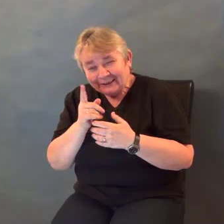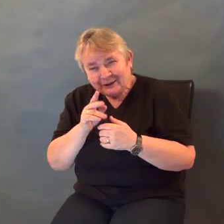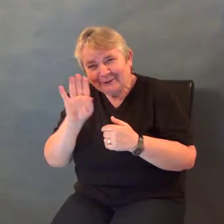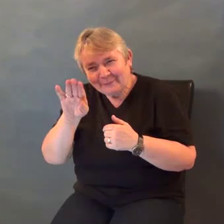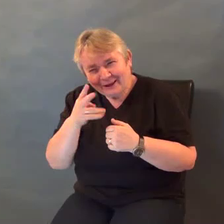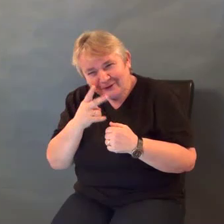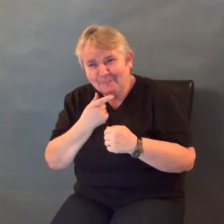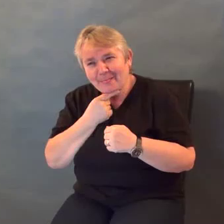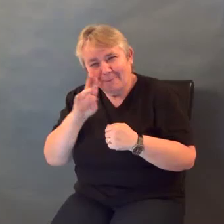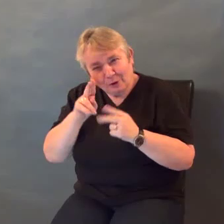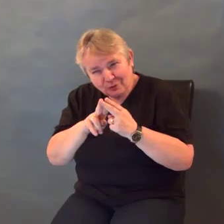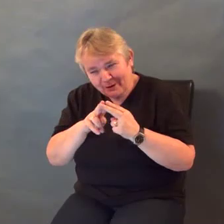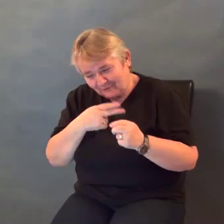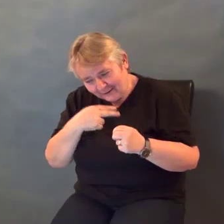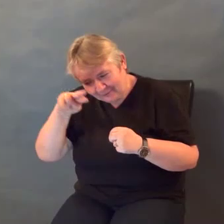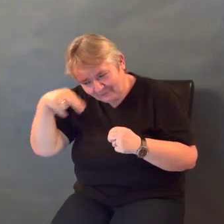Znowu chcę się z tobą spotkać, umówmy się jeszcze raz.